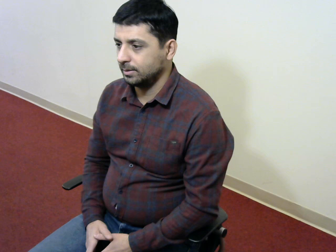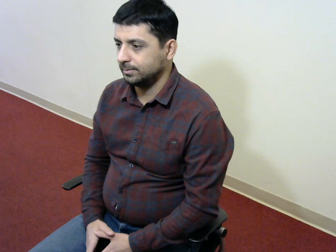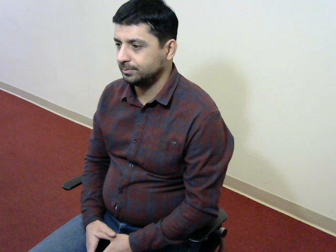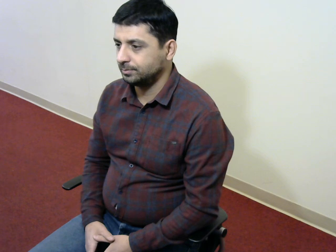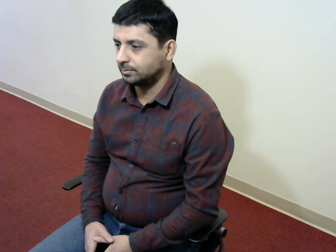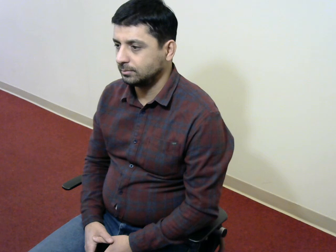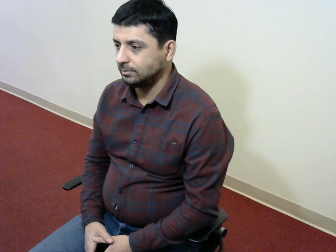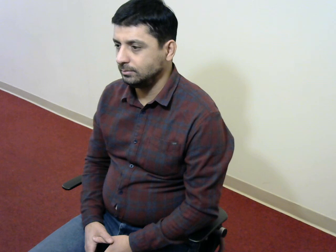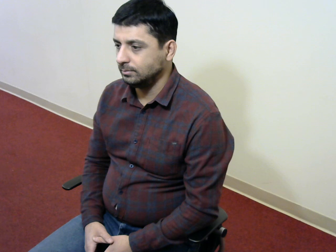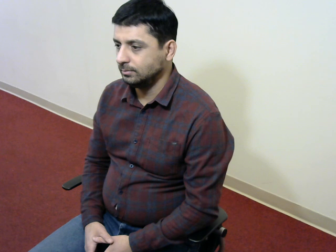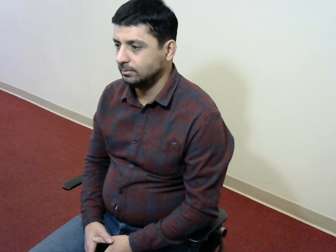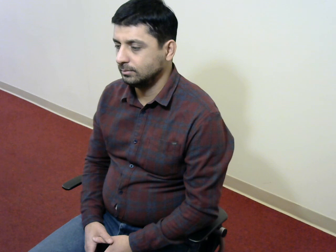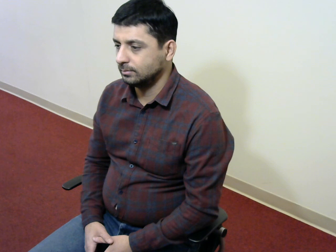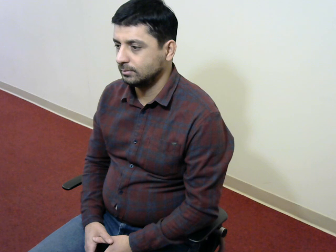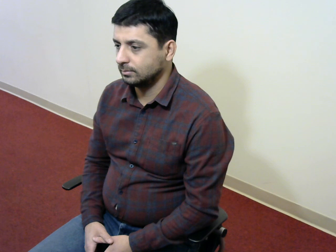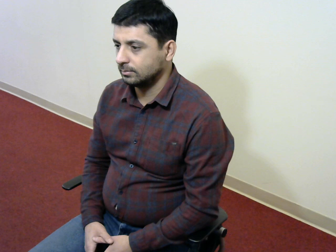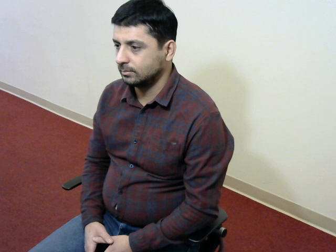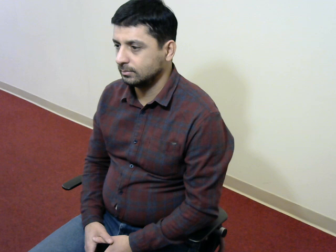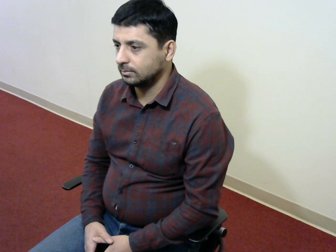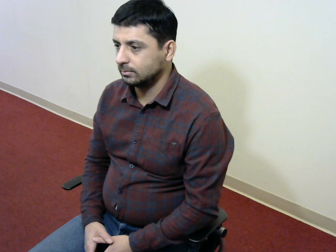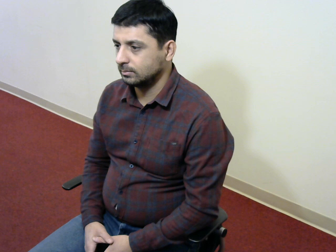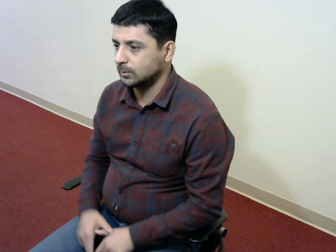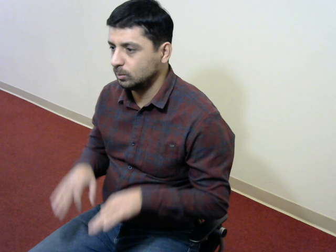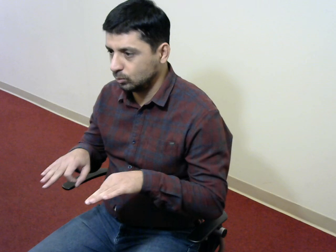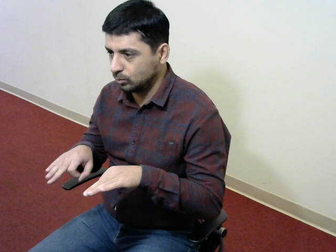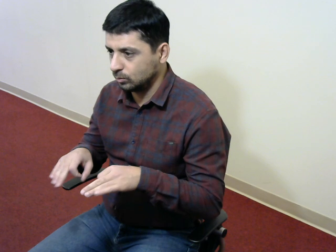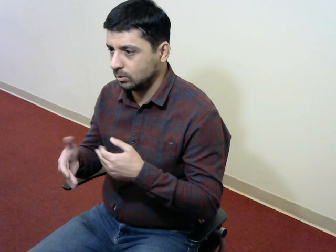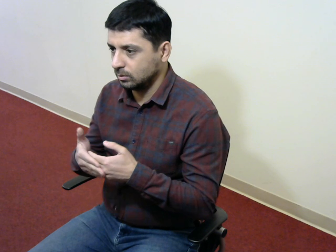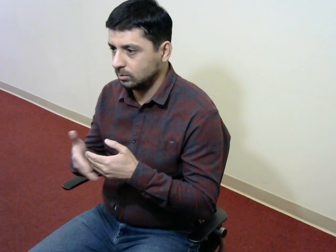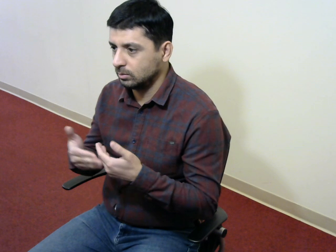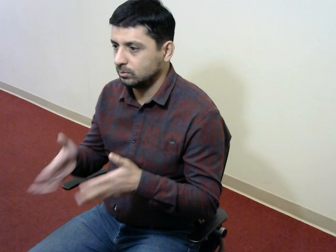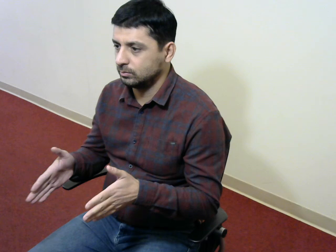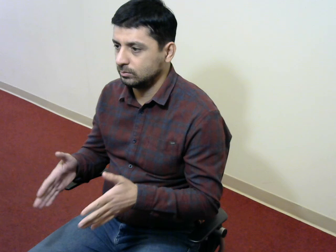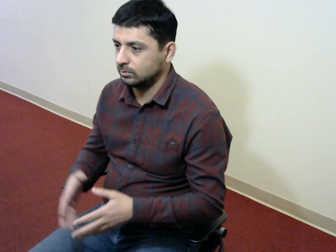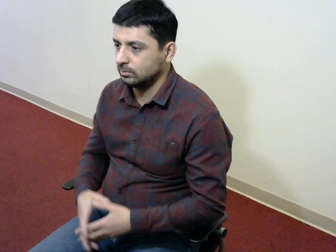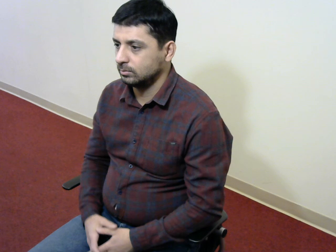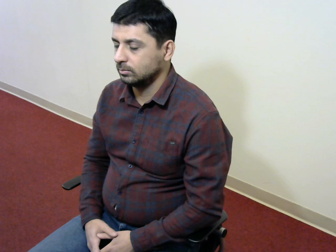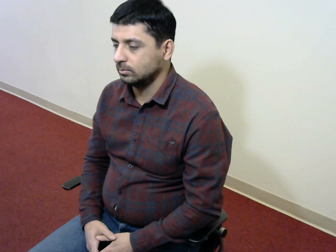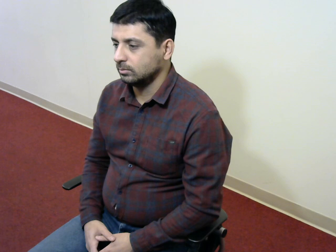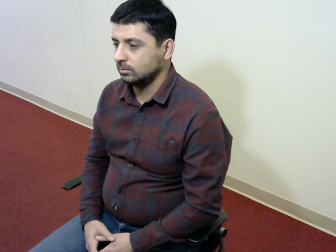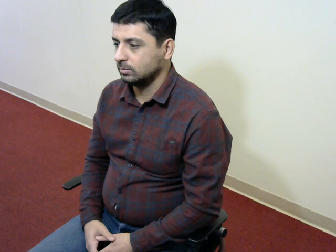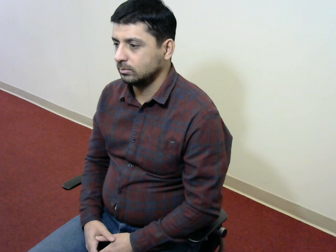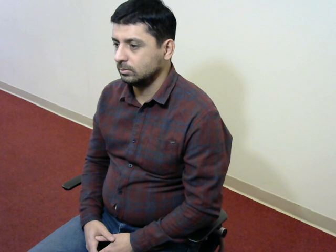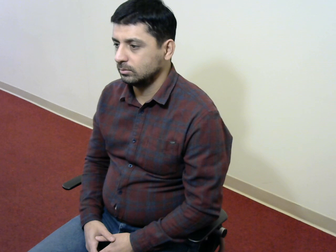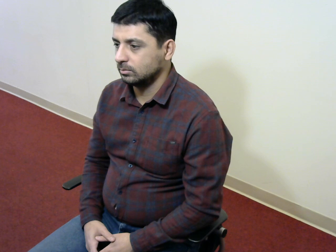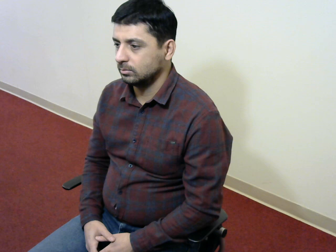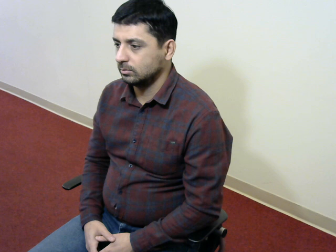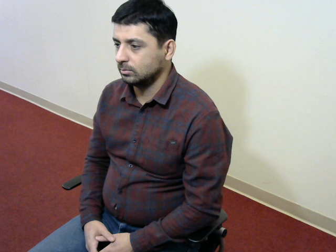Maşının qapısı açıqdır